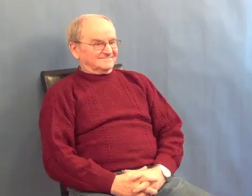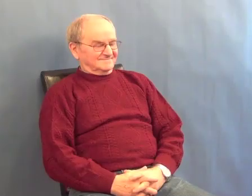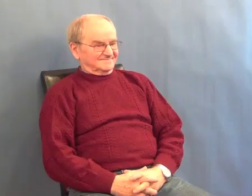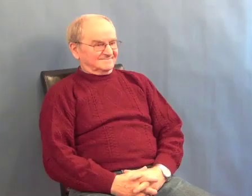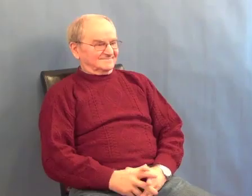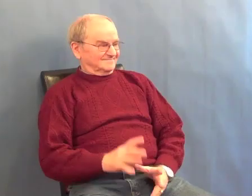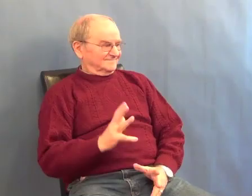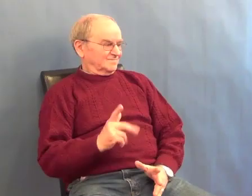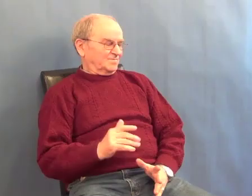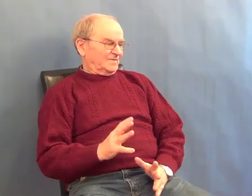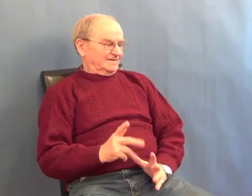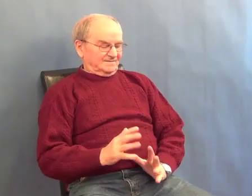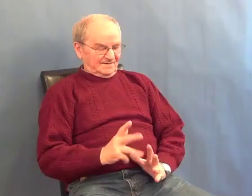Ładnie, ładnie, ładnie.